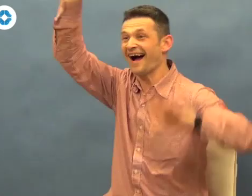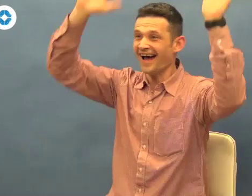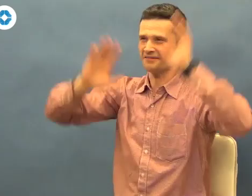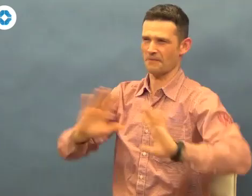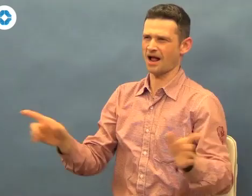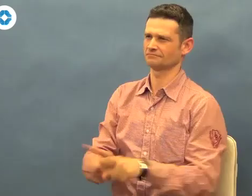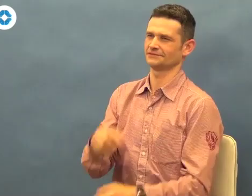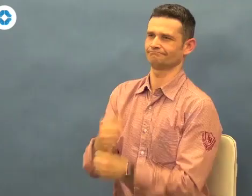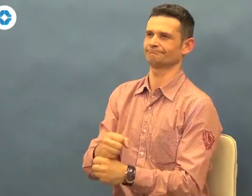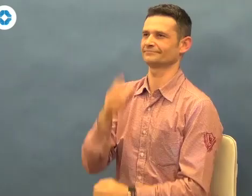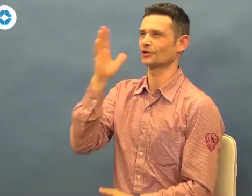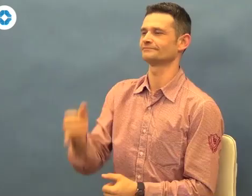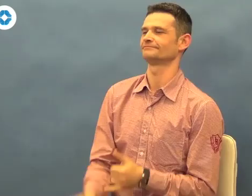Jechała prosto z kamienną twarzą.